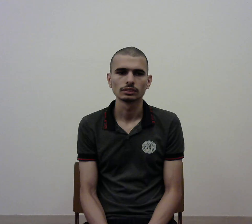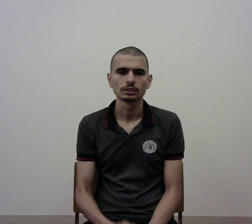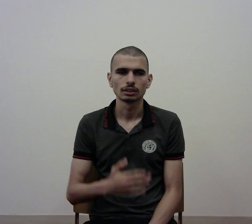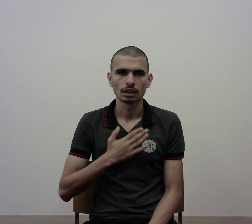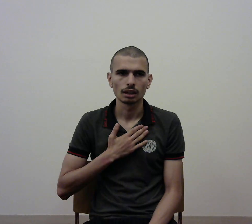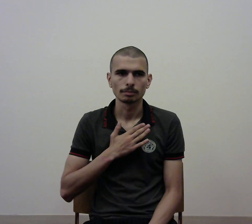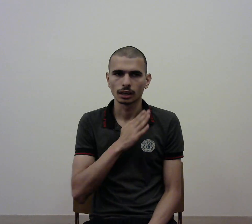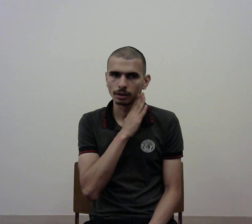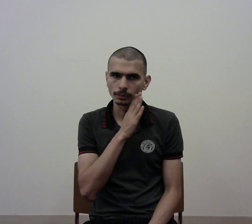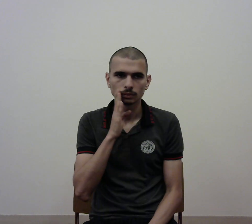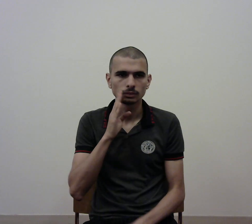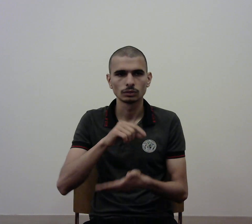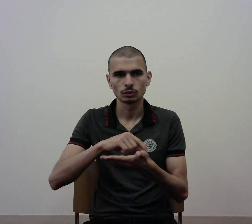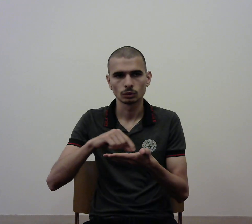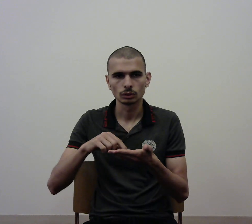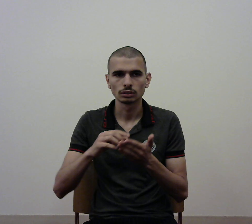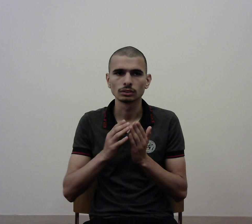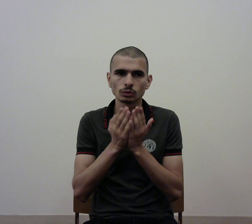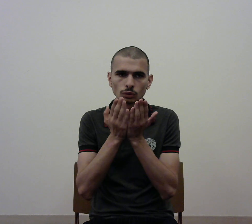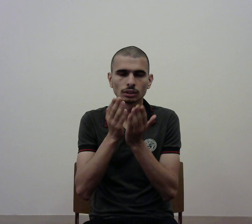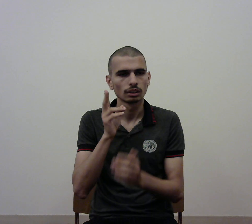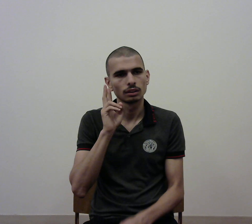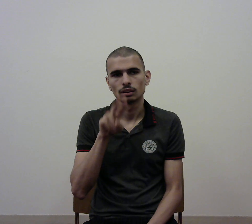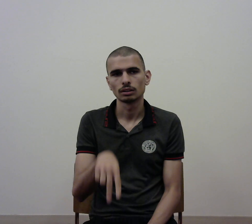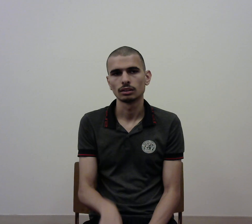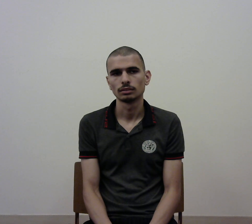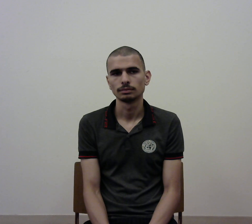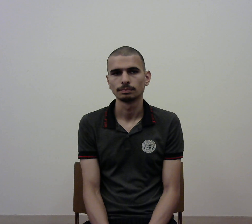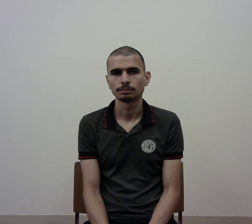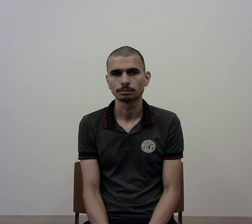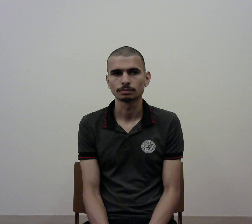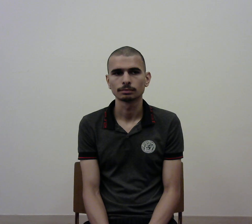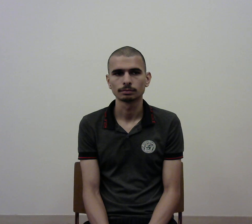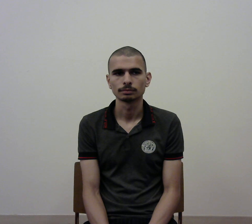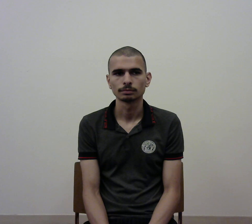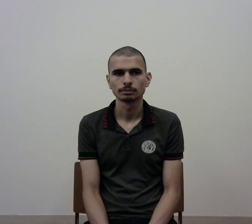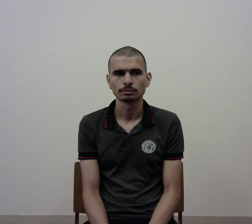Mənim anam yazıb-oxuya bilmir